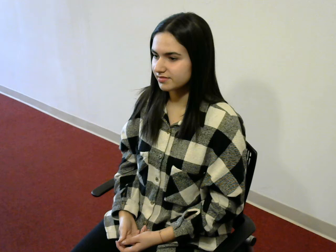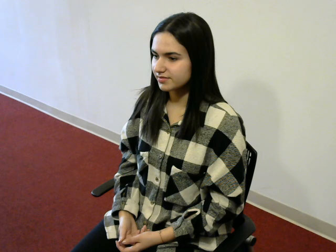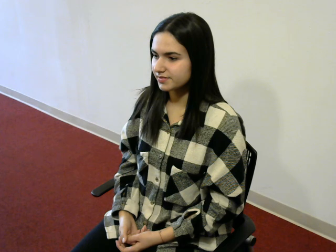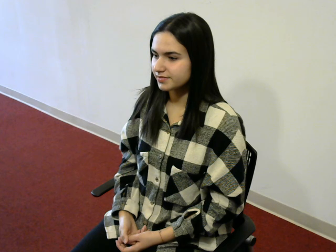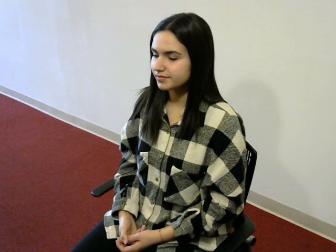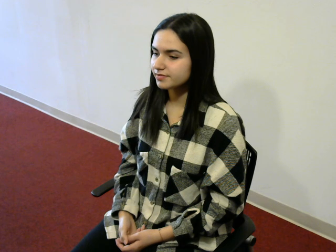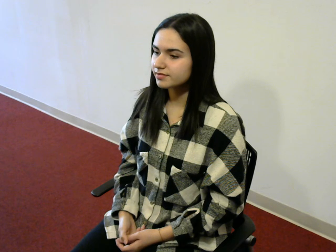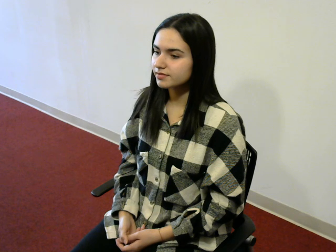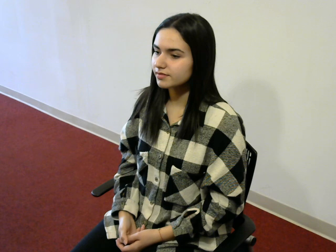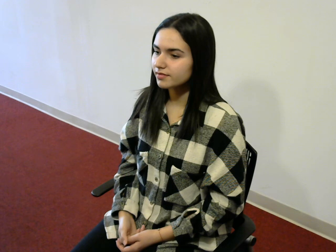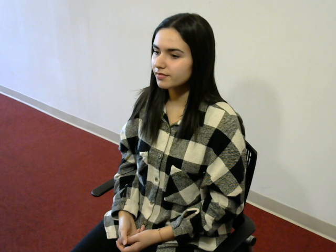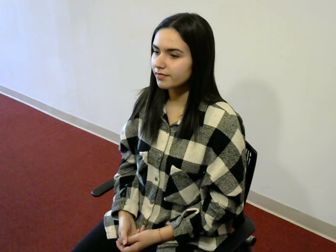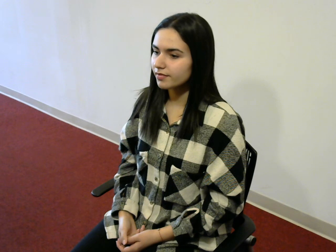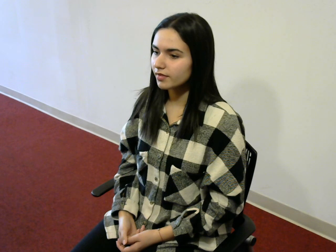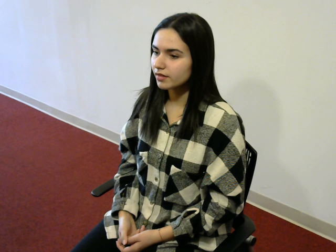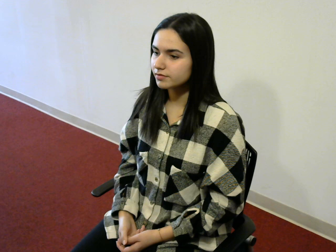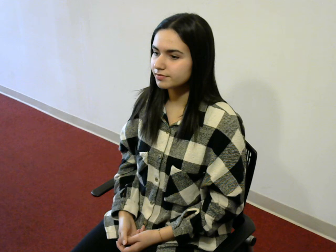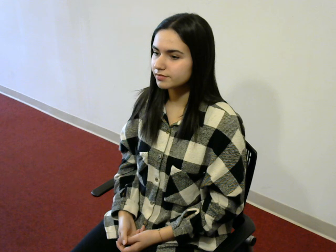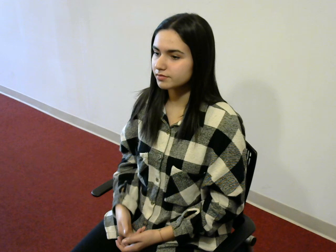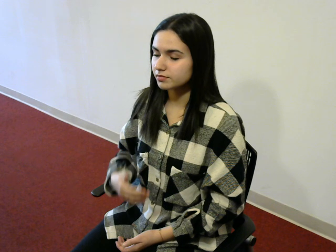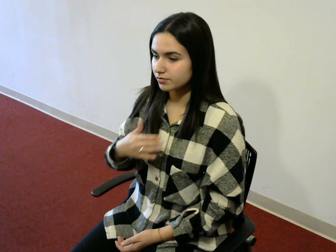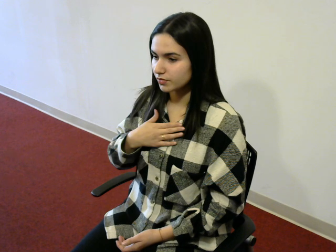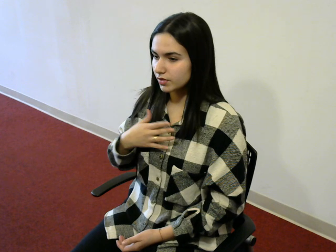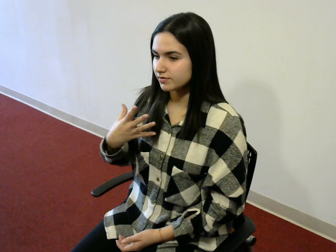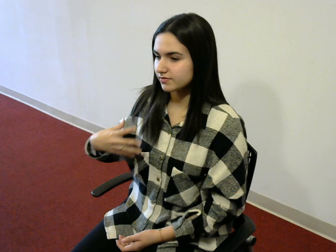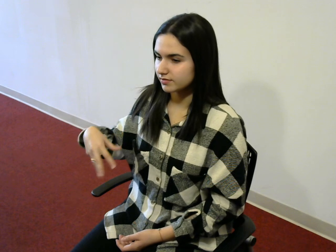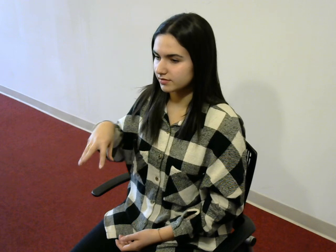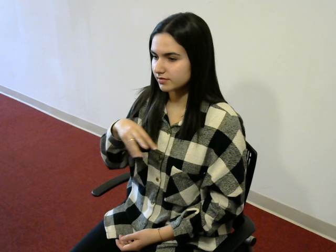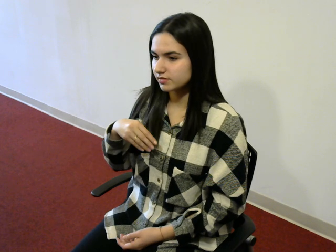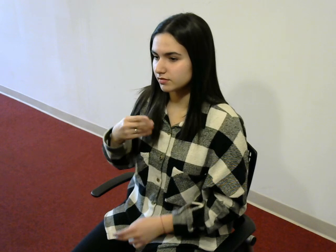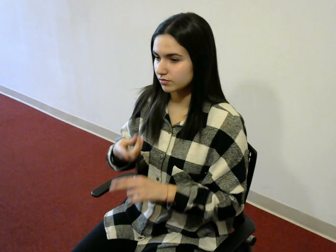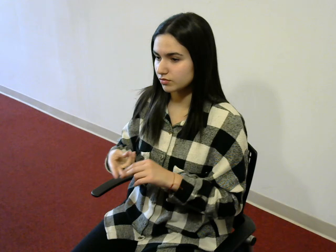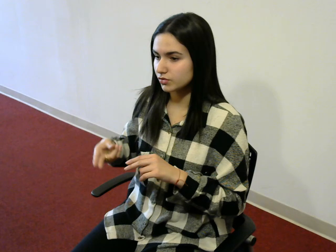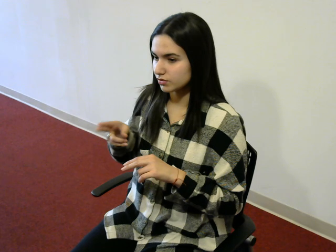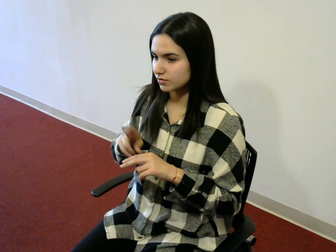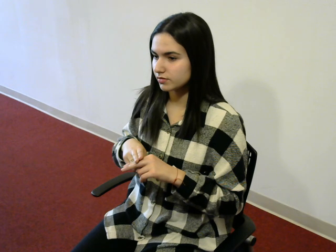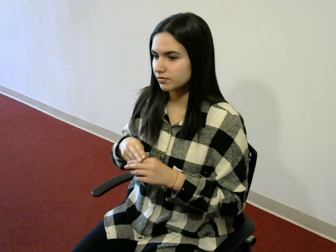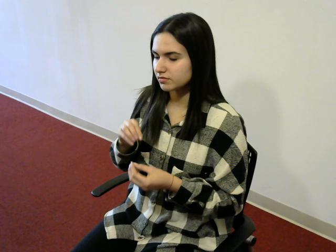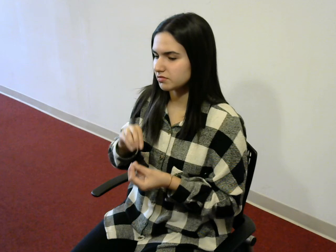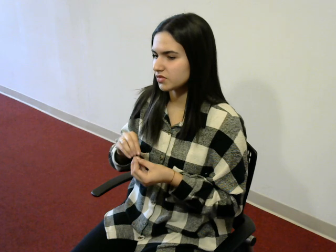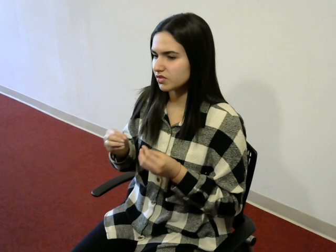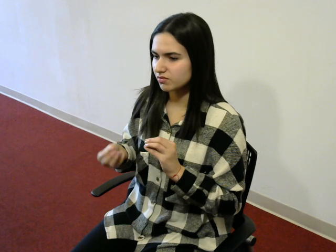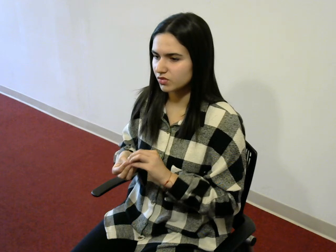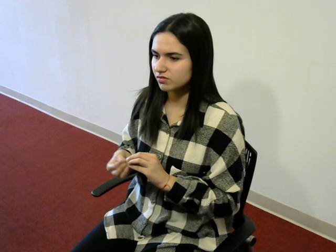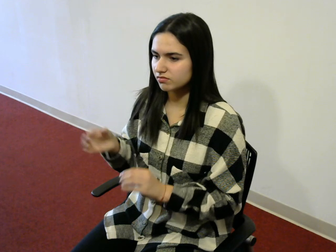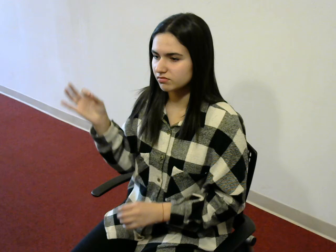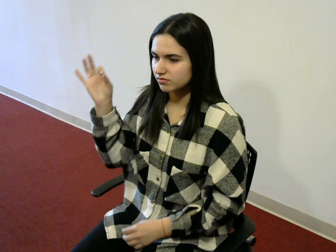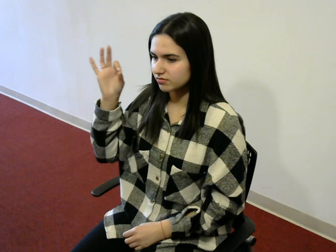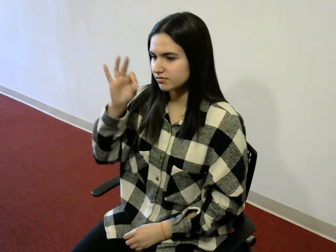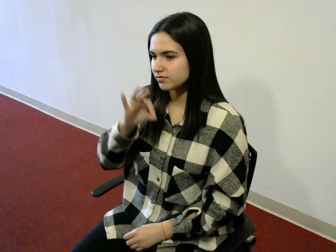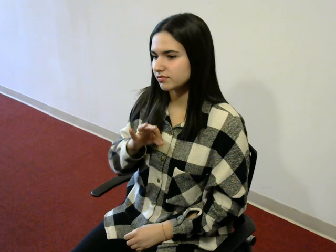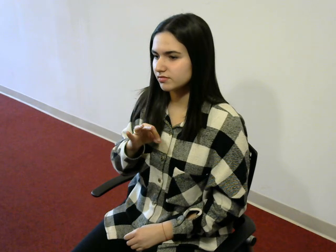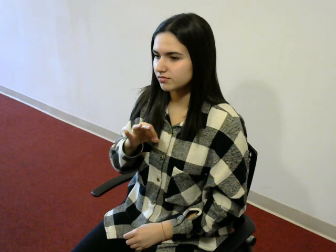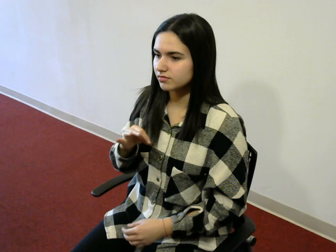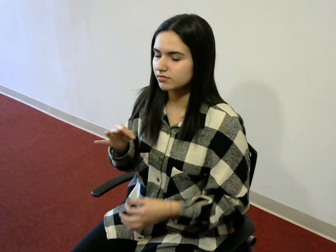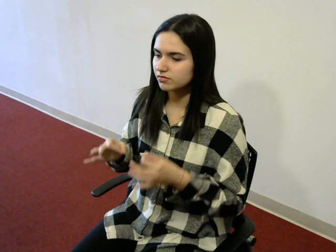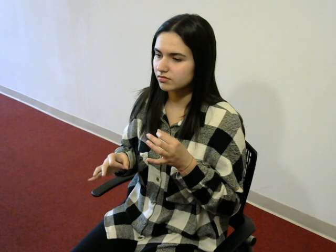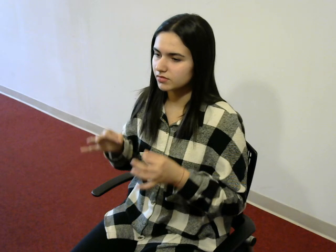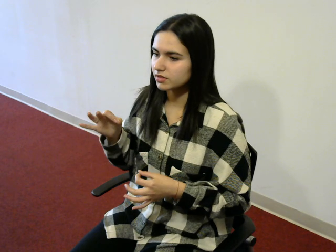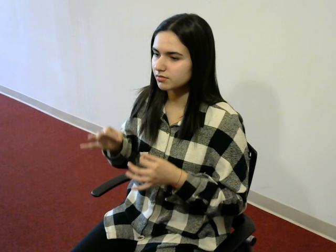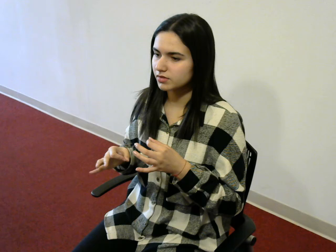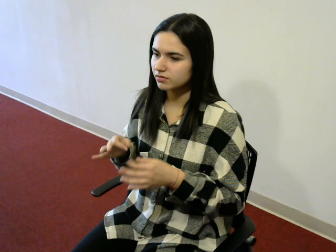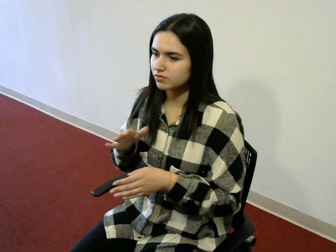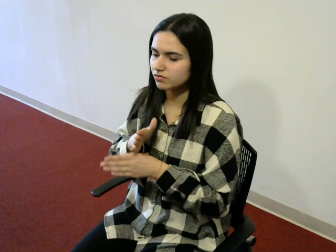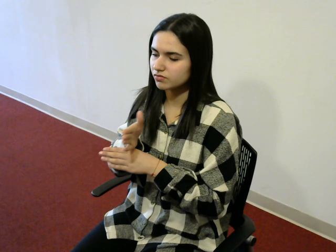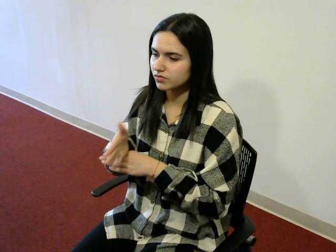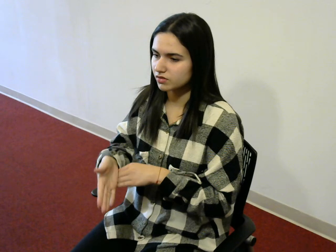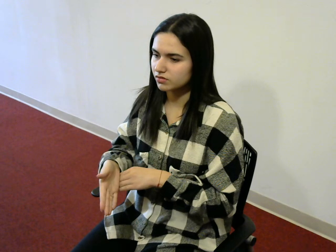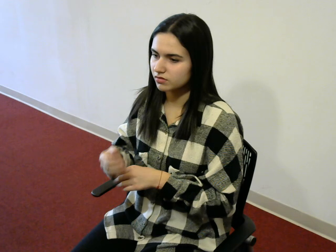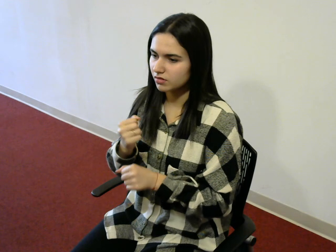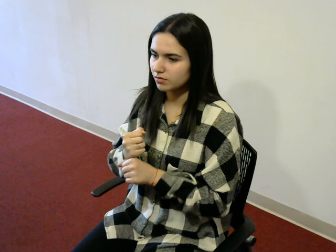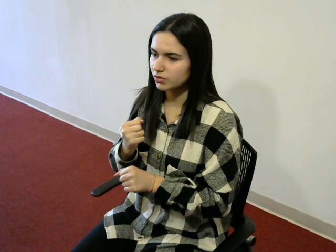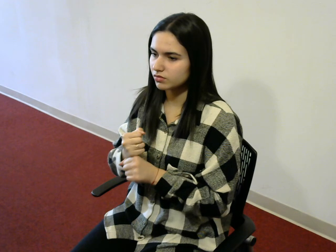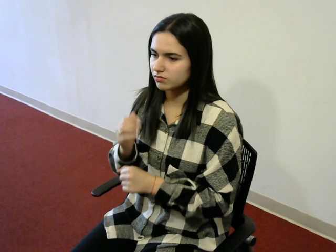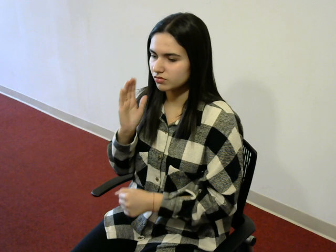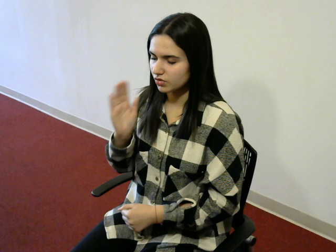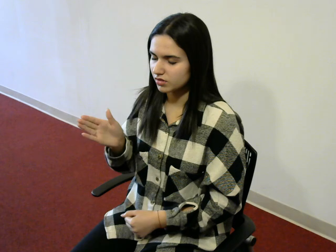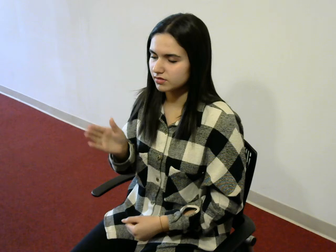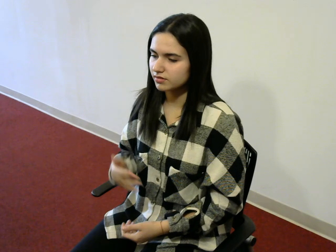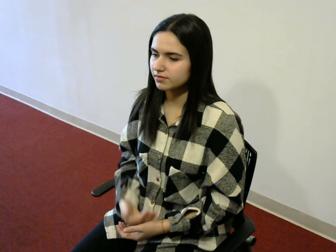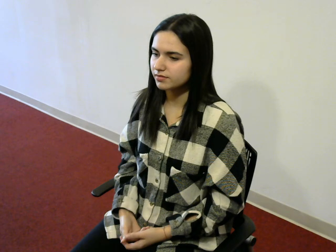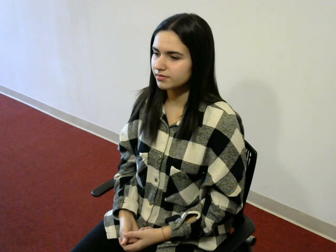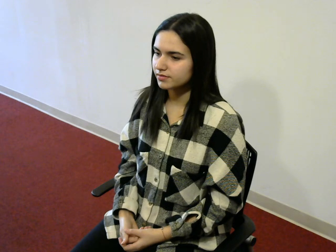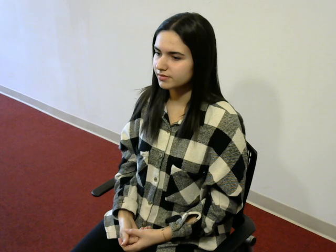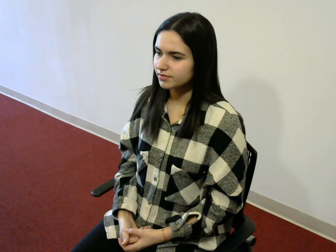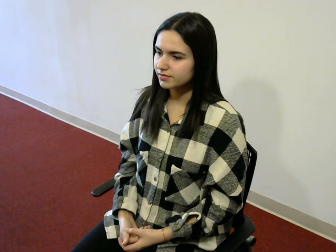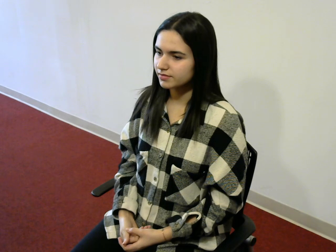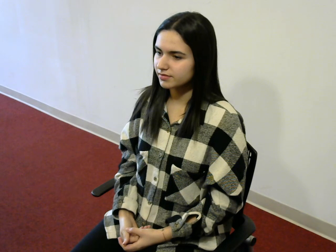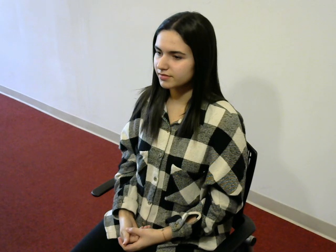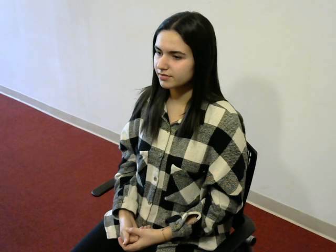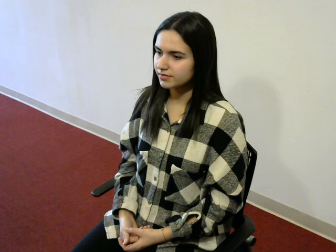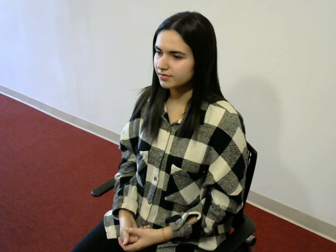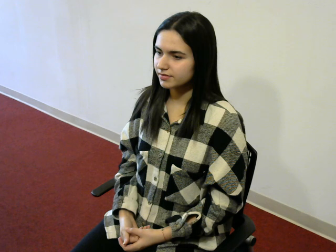Biz bu məsələ ilə bağlı məhkəməyə müraciət edəcəyik